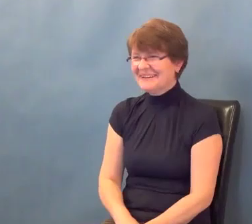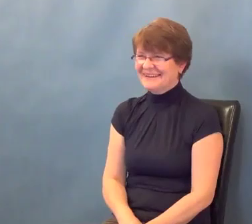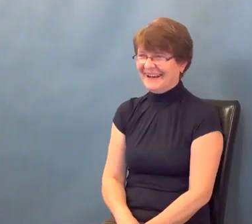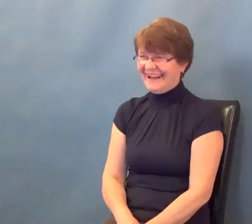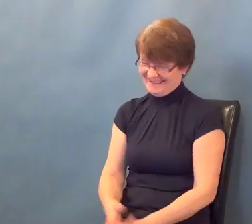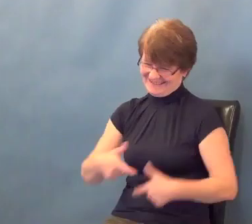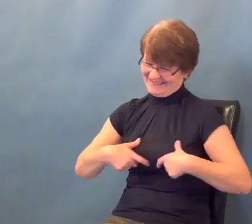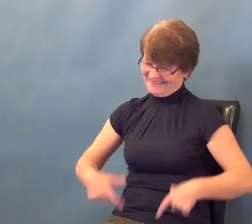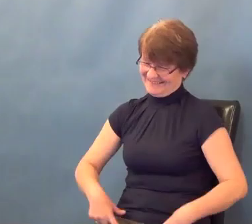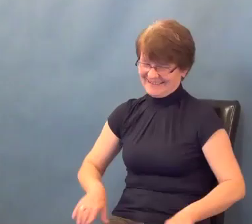Strój kąpielowy, nie wolno.